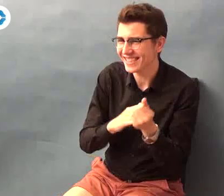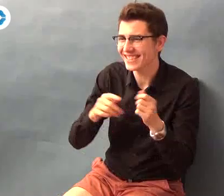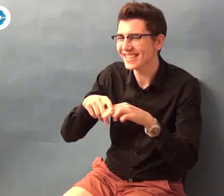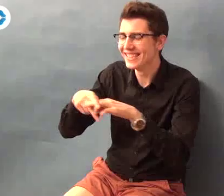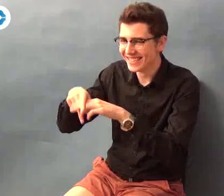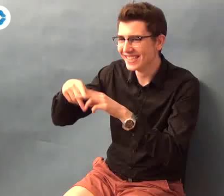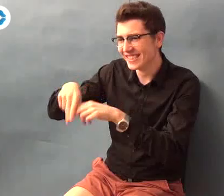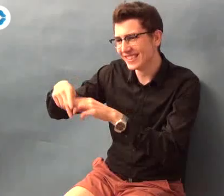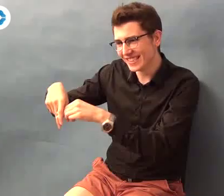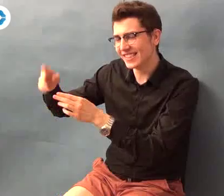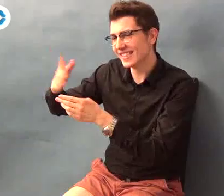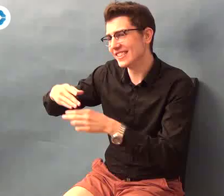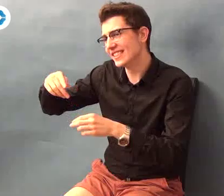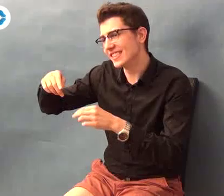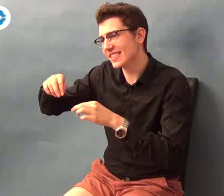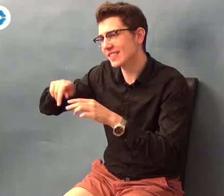Chłopiec jedzie na jeleniu.